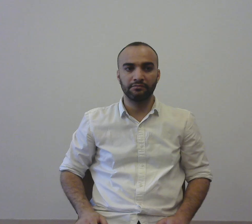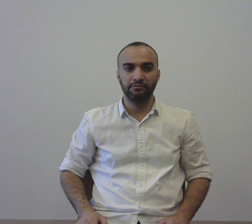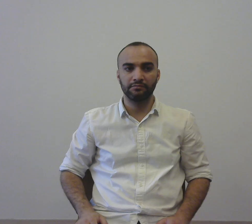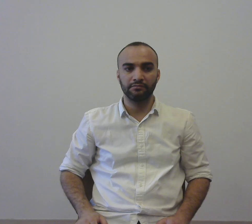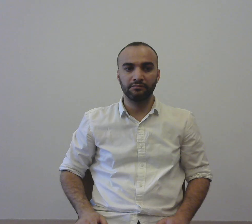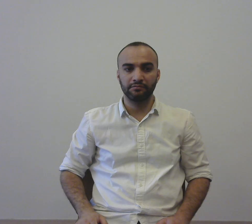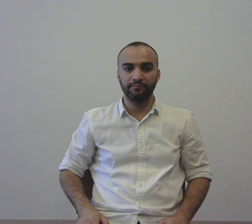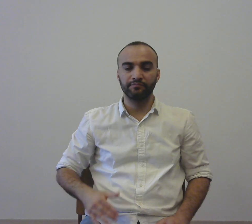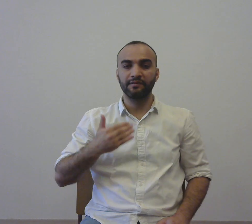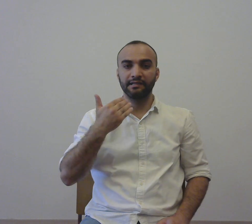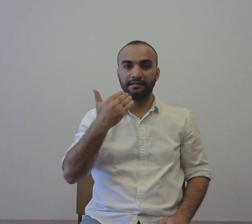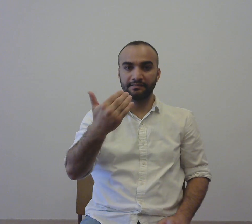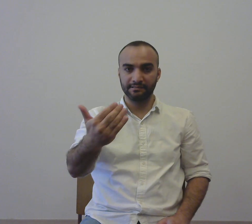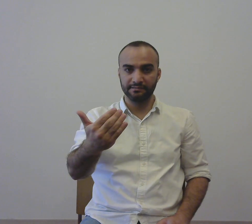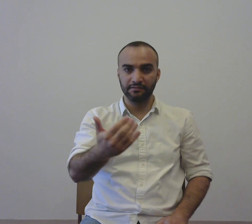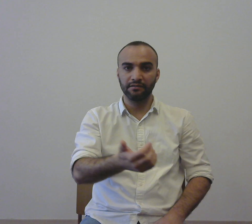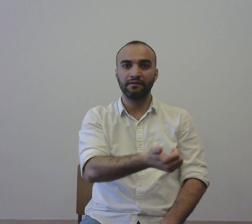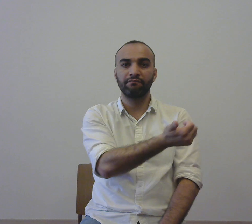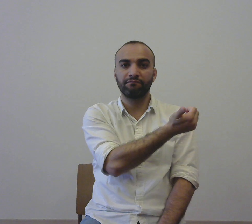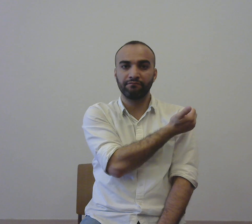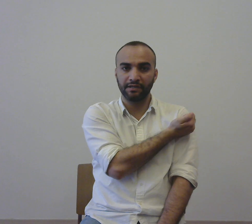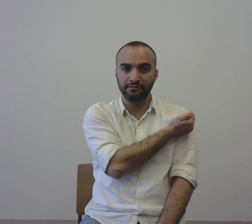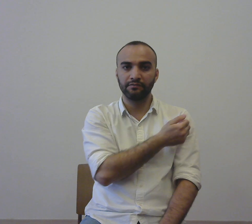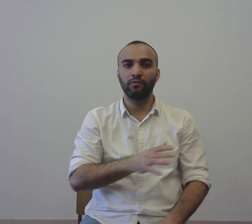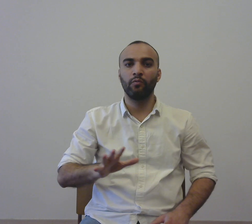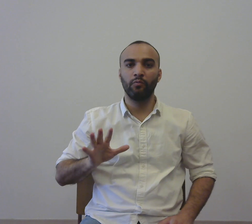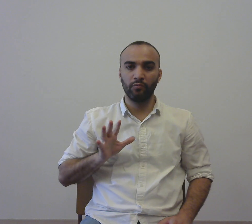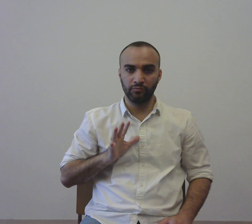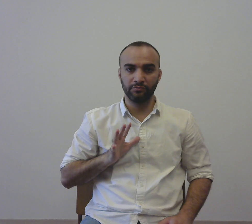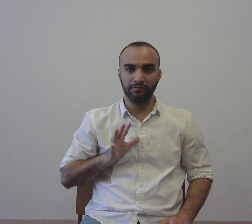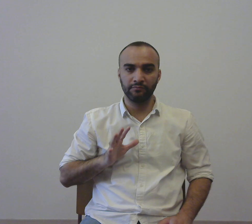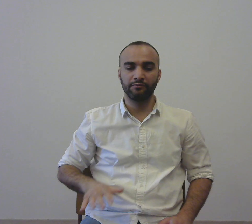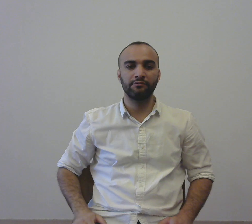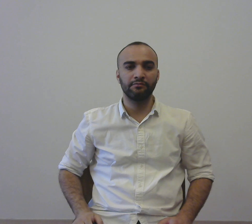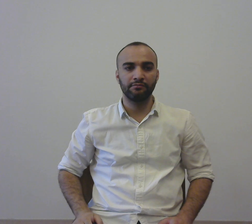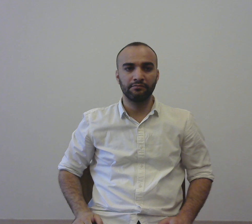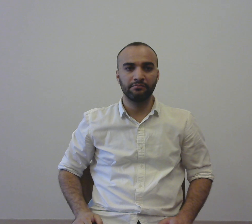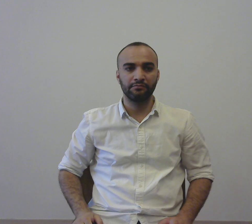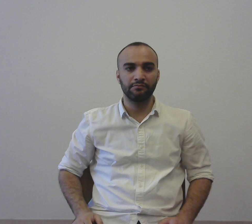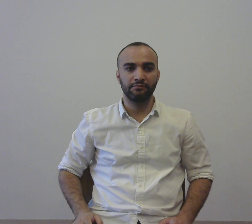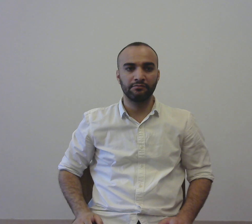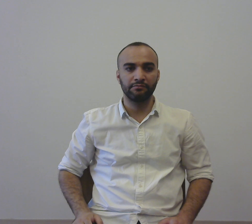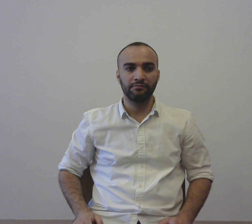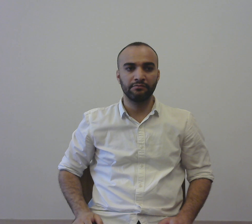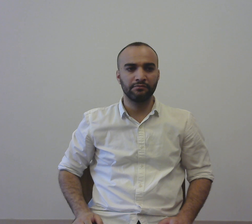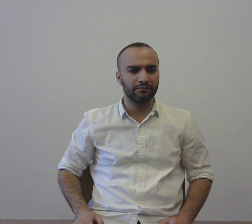Siz vaksin vurdurmusuzmu?